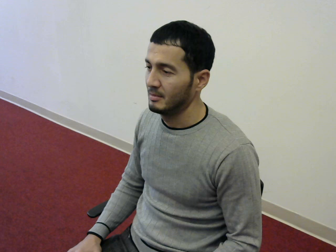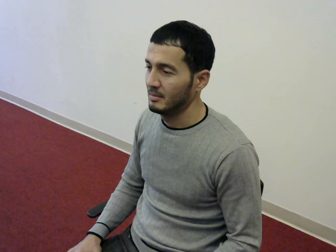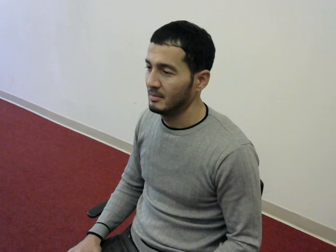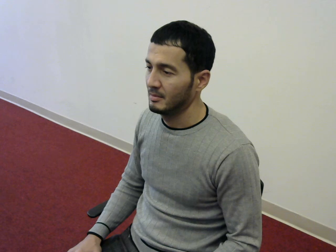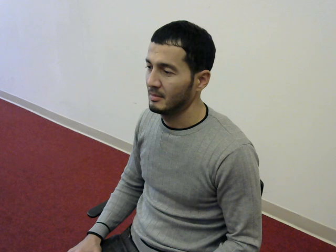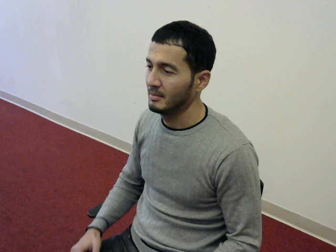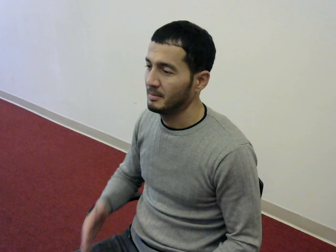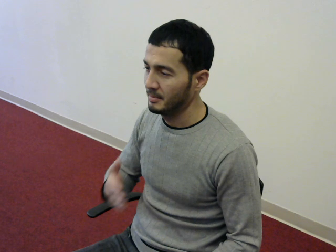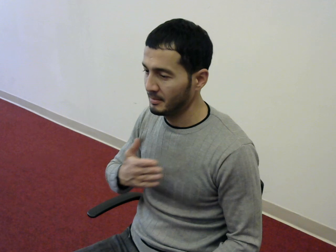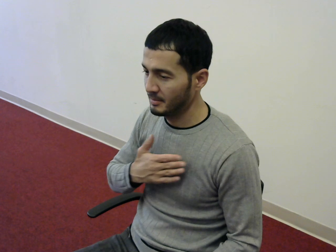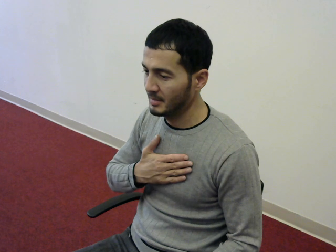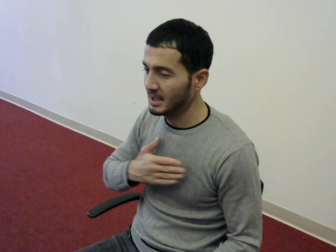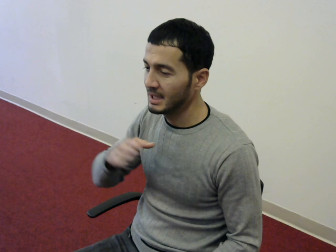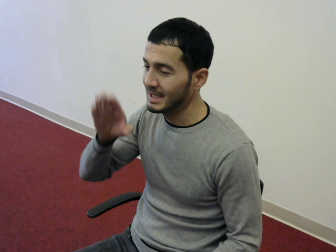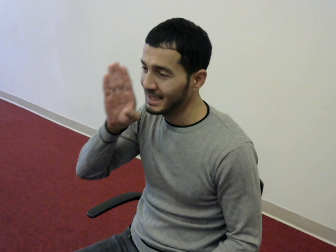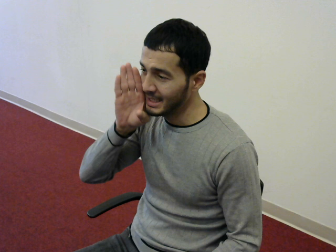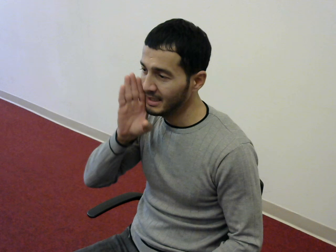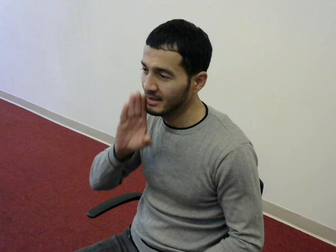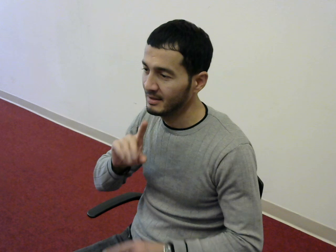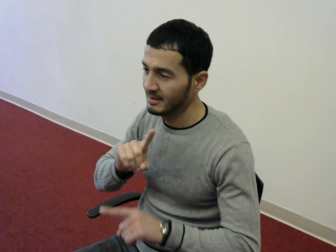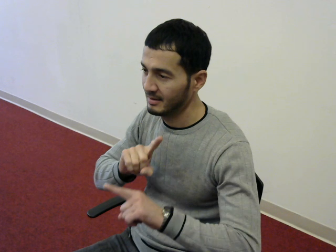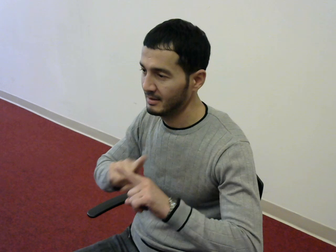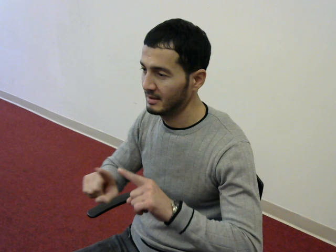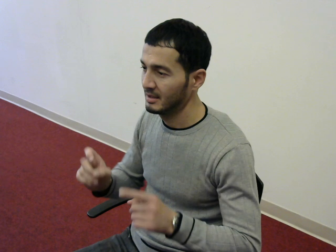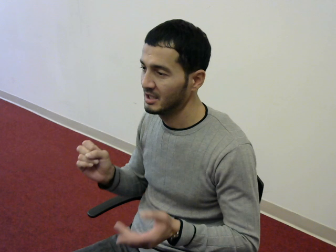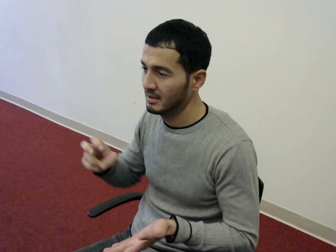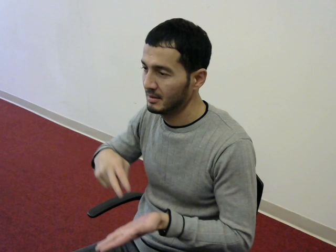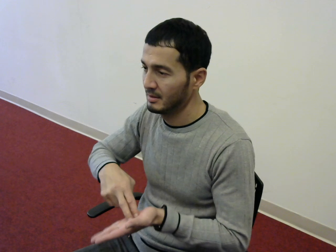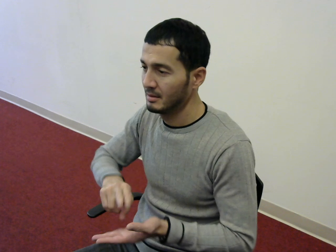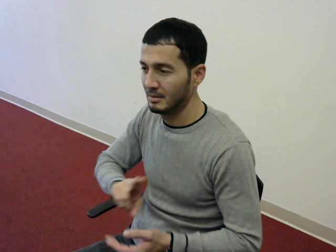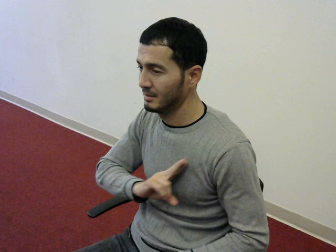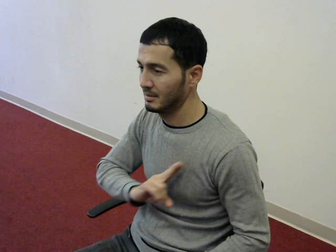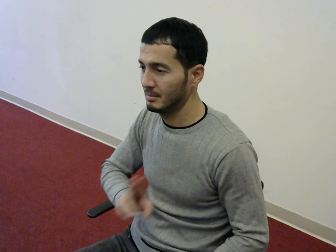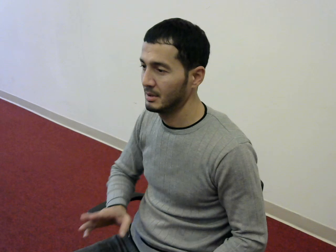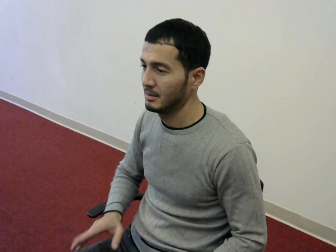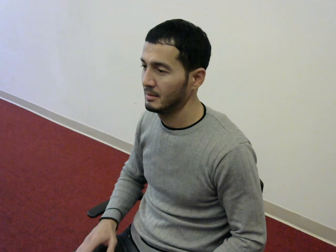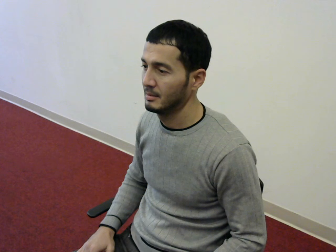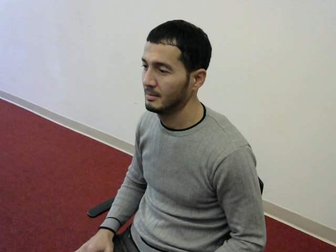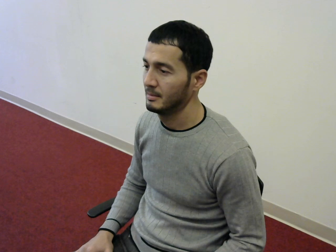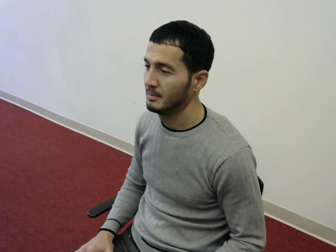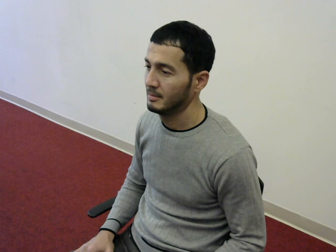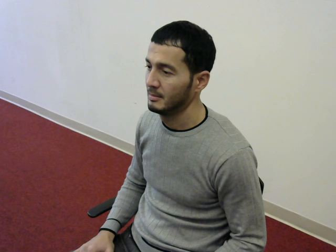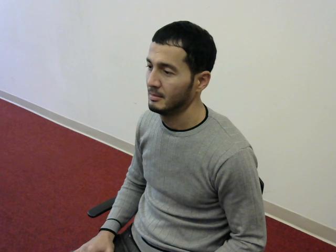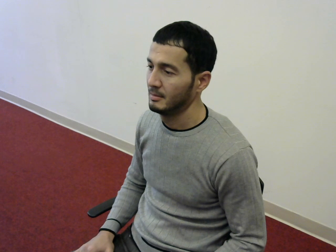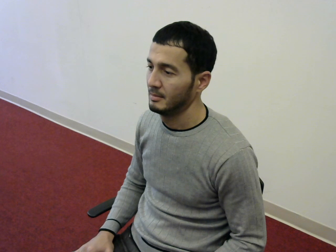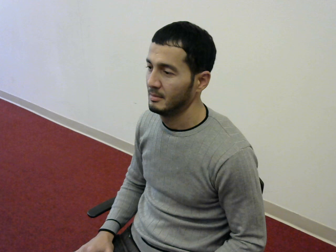Mən səhərlər tez durmağı sevmirəm